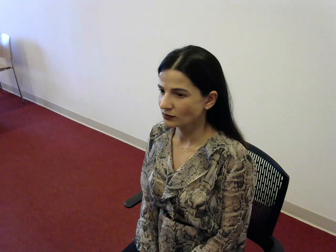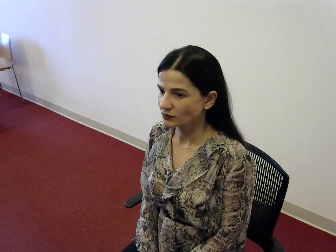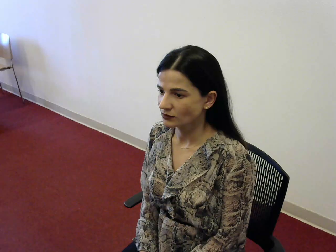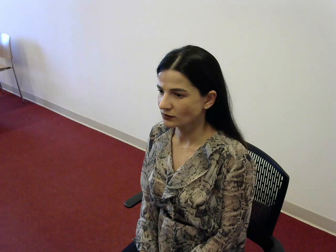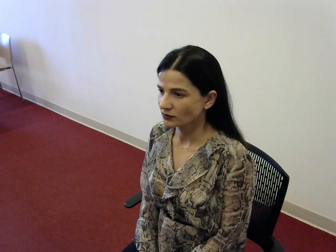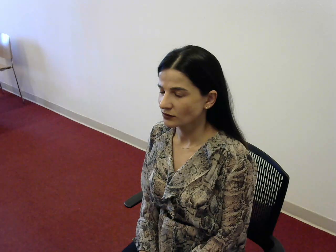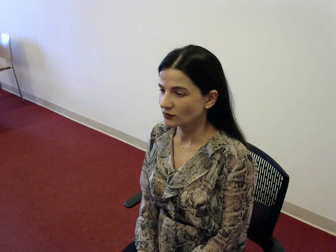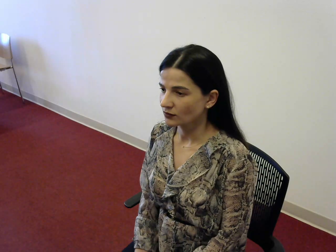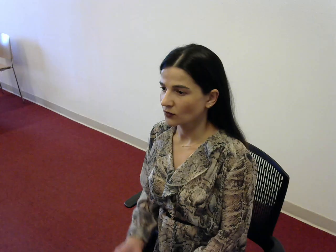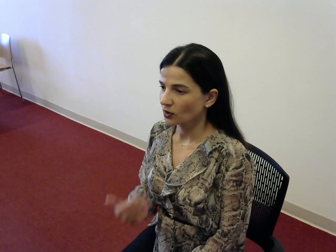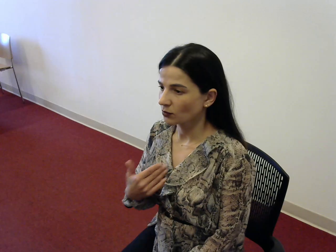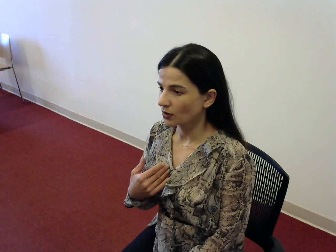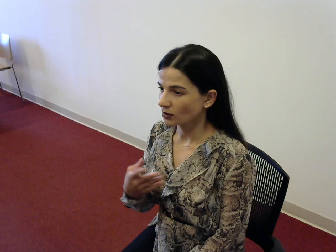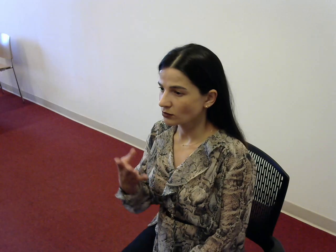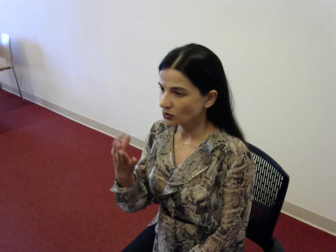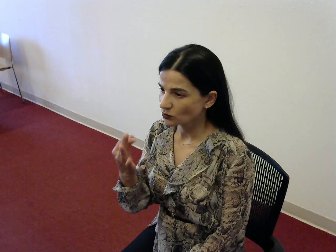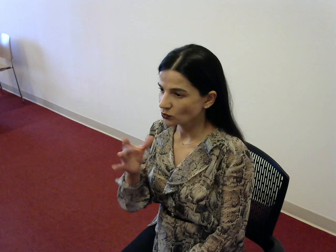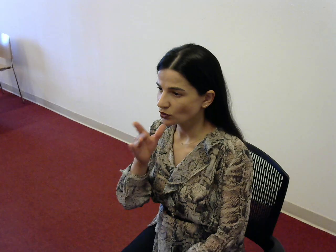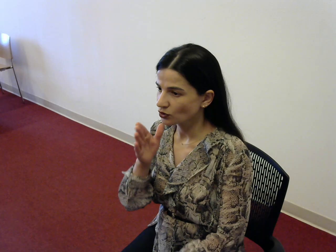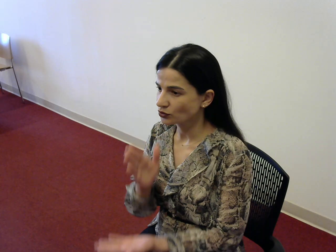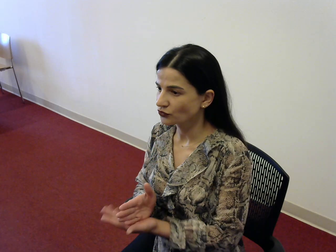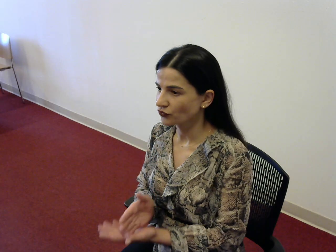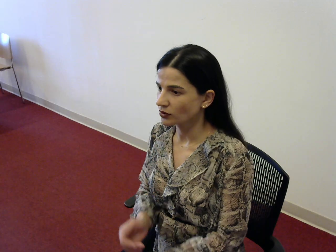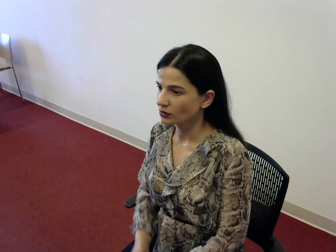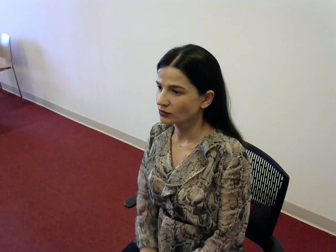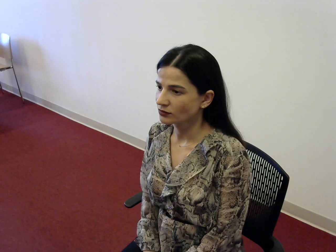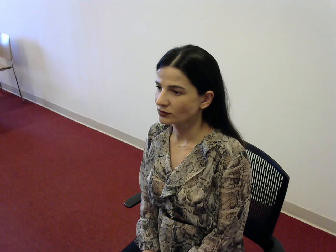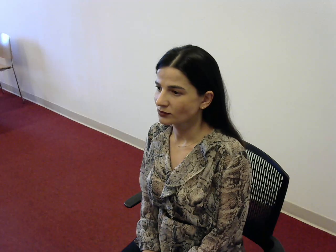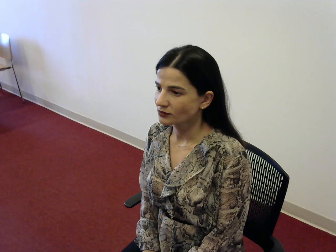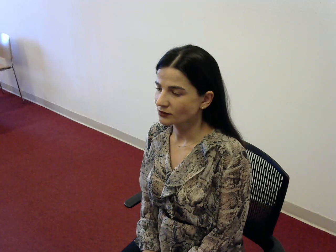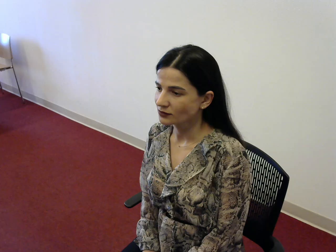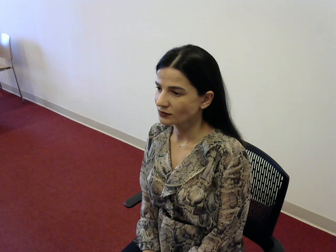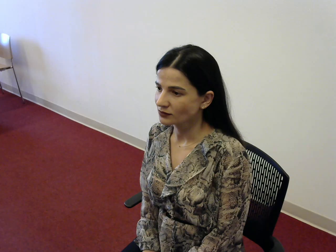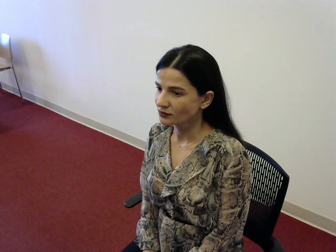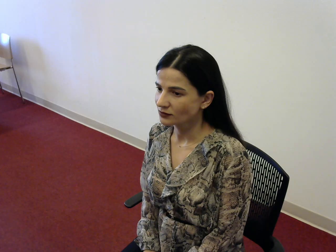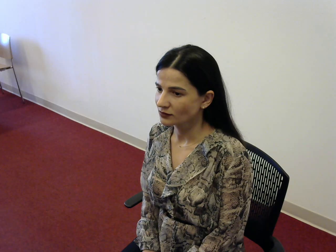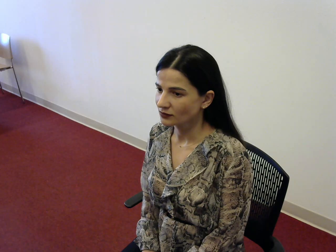Mənim 43 yaşım var